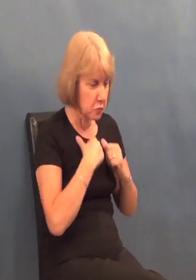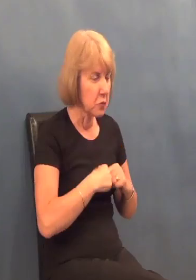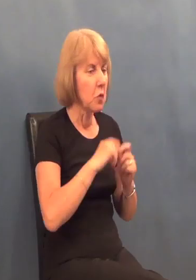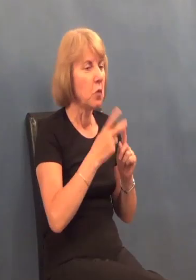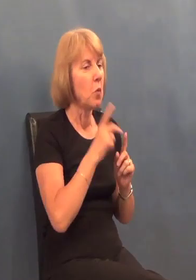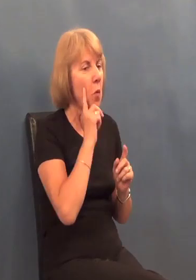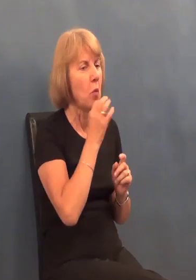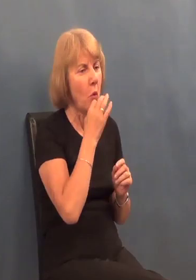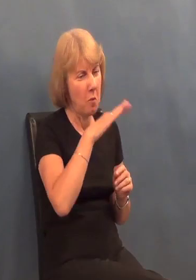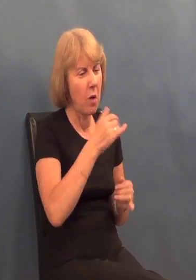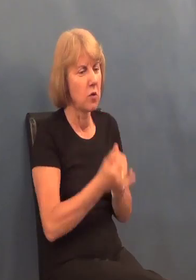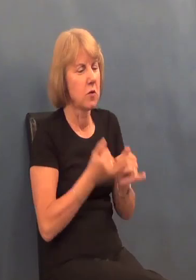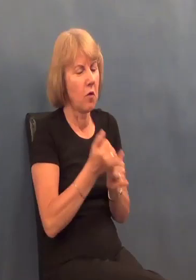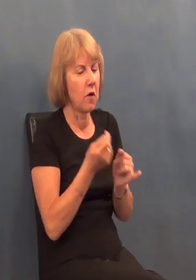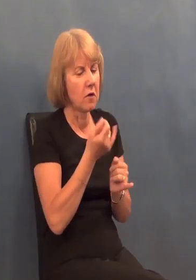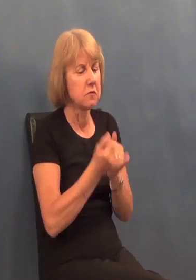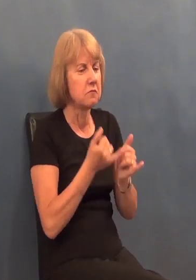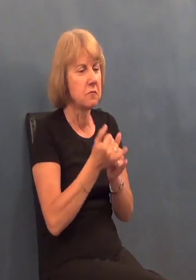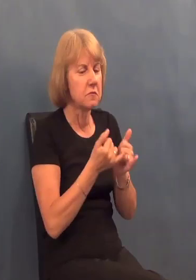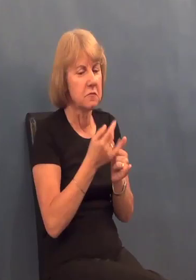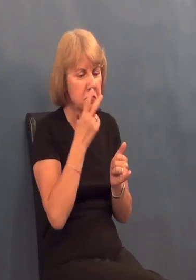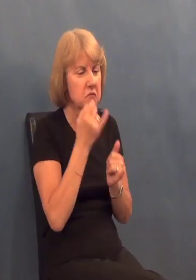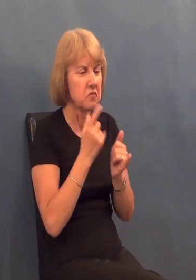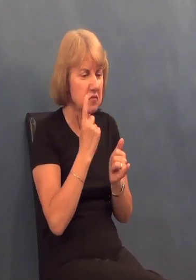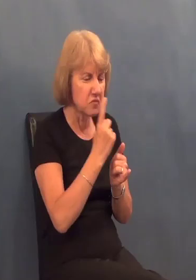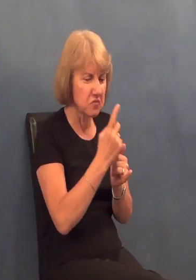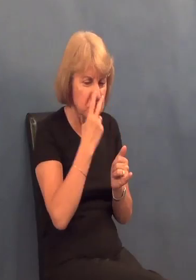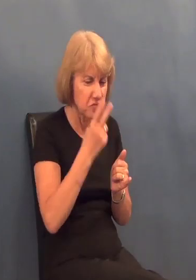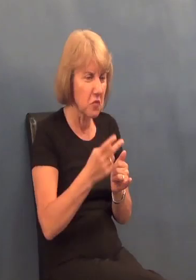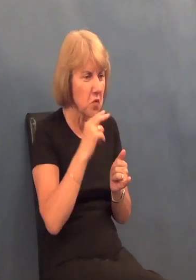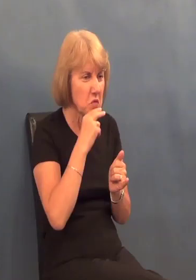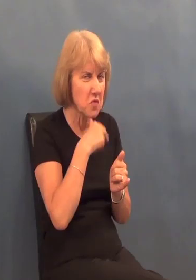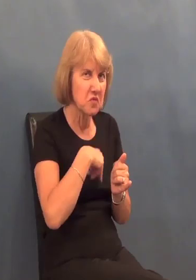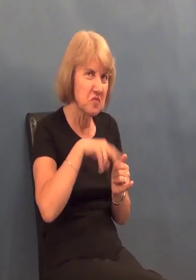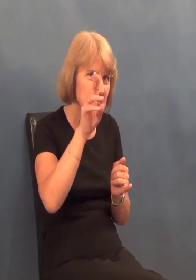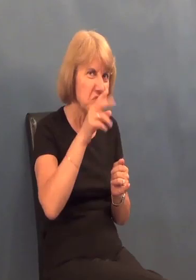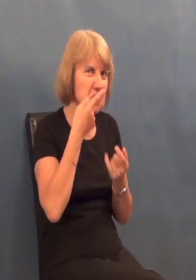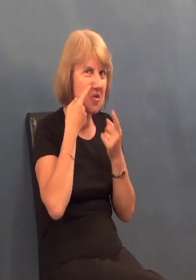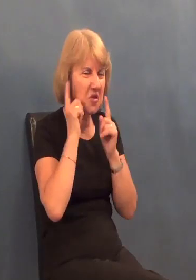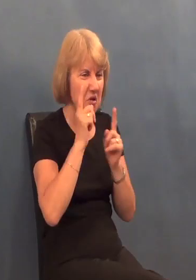Pojawia się następna osoba -- młody chłopak jadący na rowerze. Widzi gruszki, spogląda w górę, a ten mężczyzna górze niczego nie zauważa.